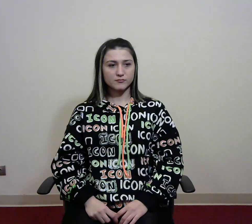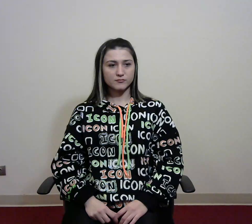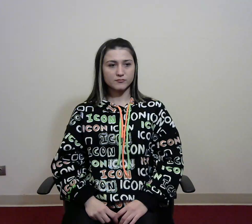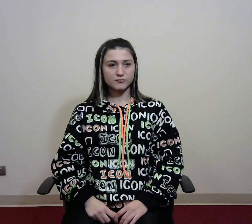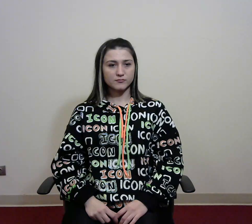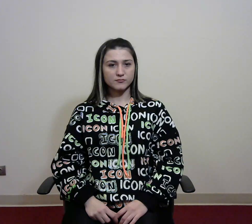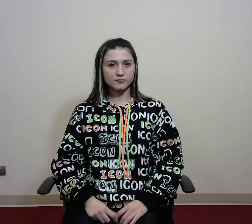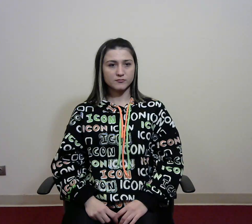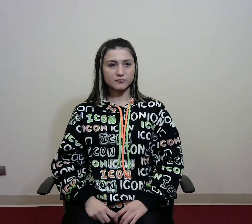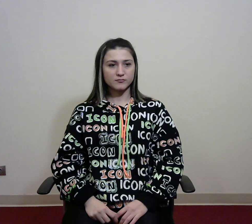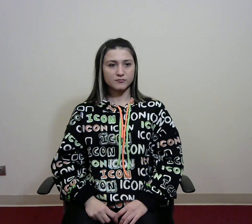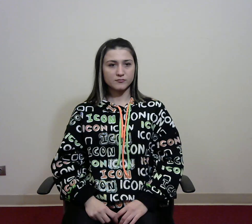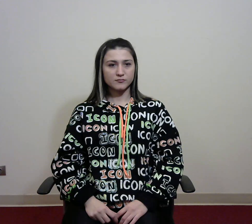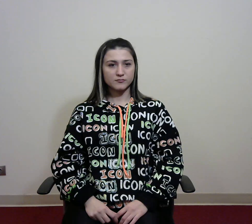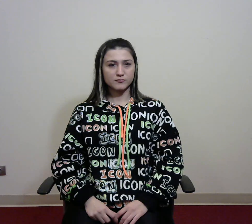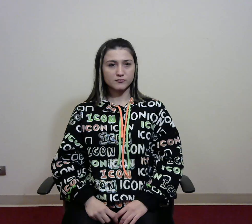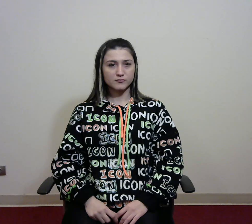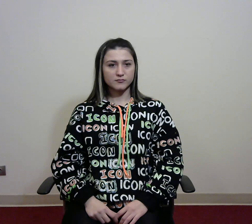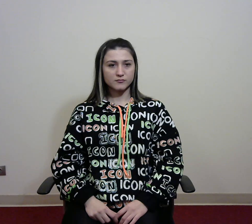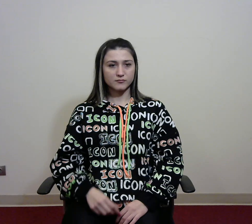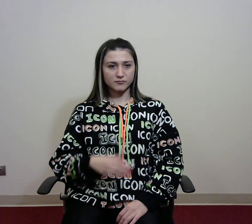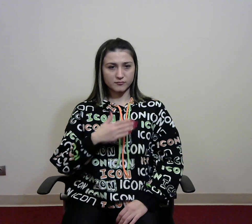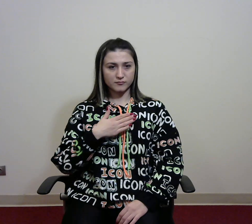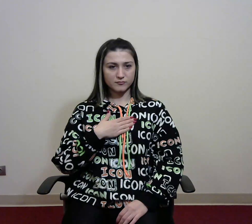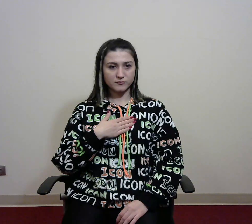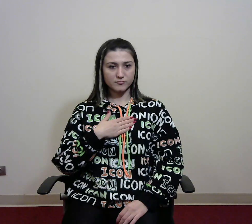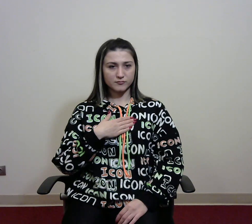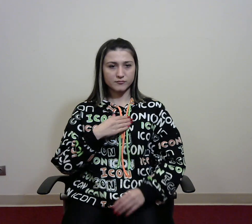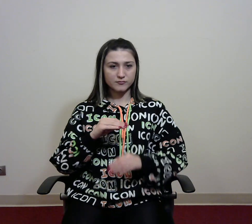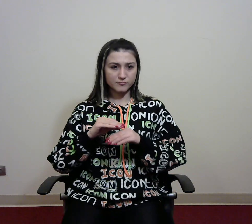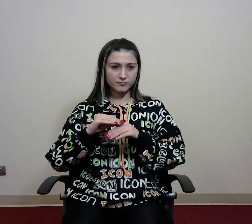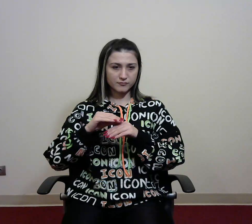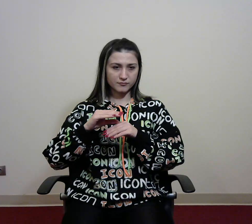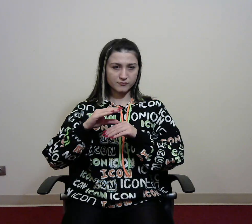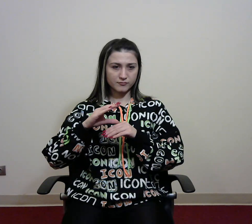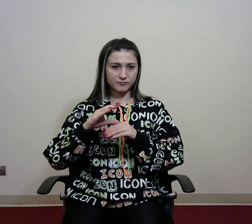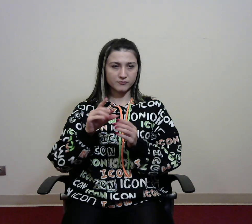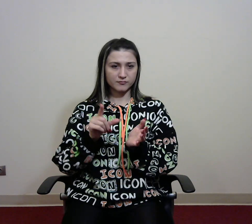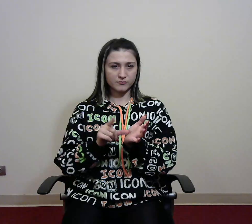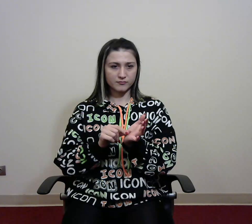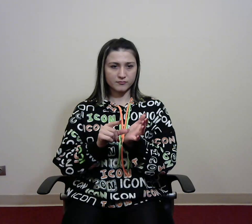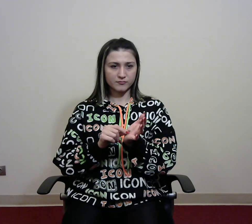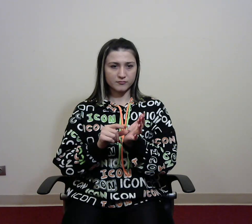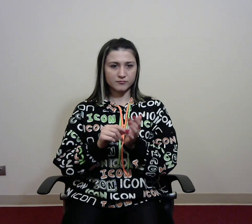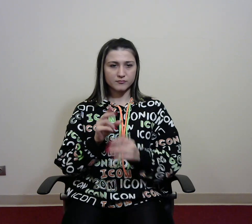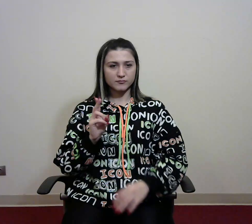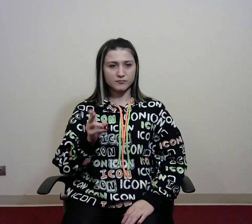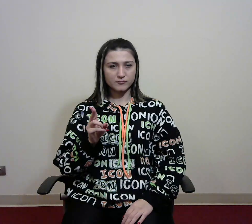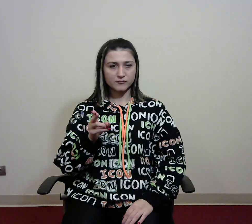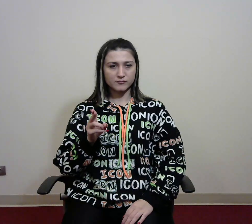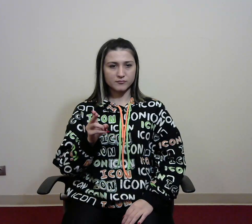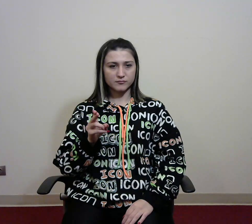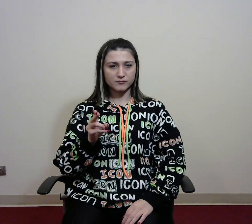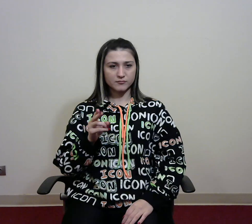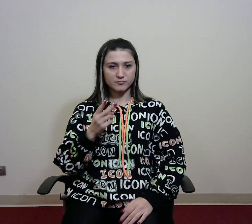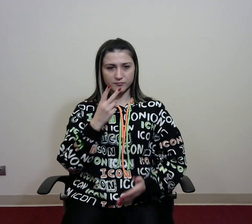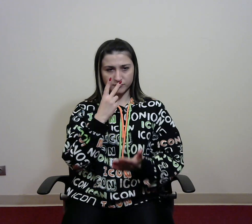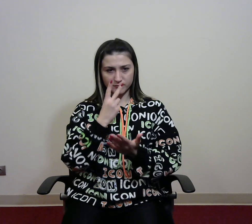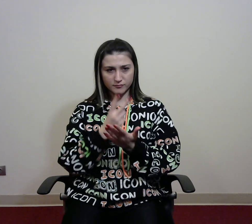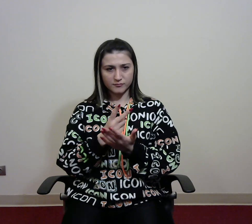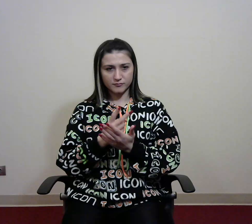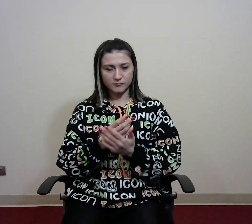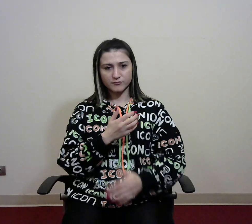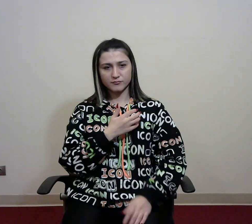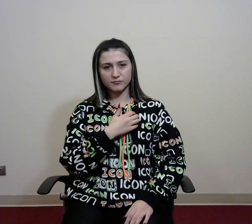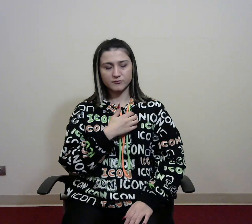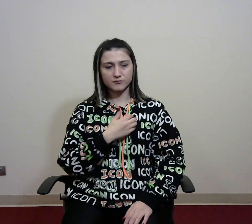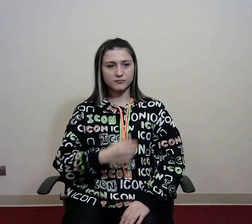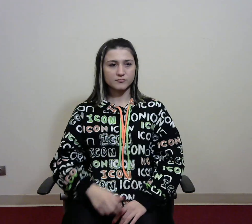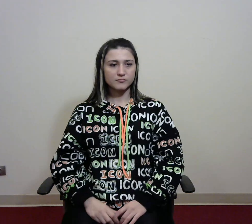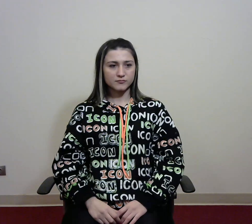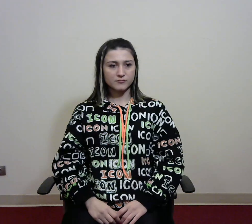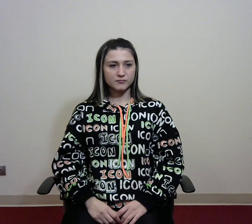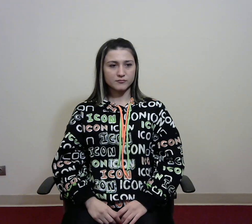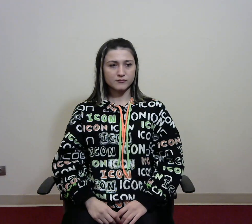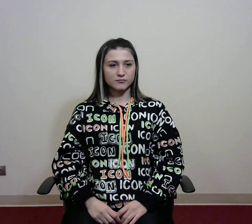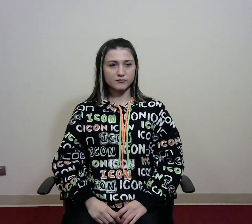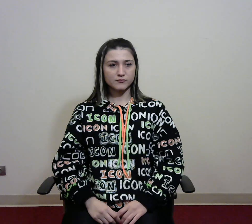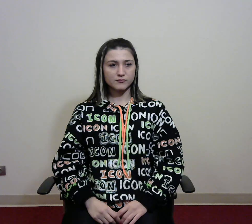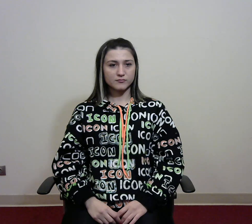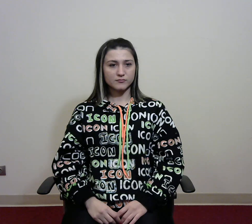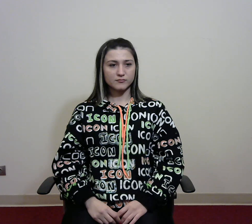Mən yığılmış pensiya kapitalıma baxmaq istəyirəm